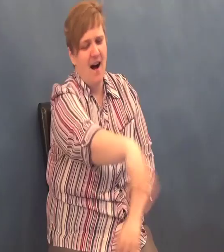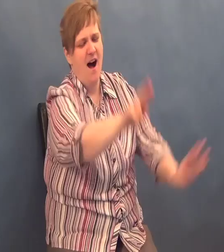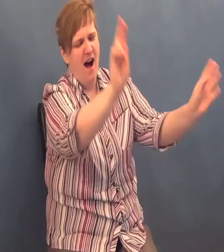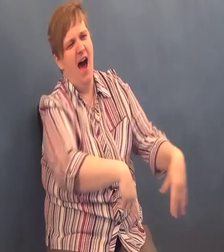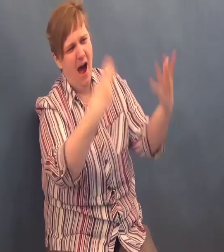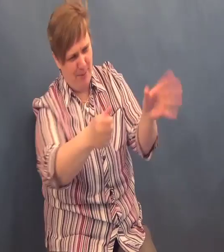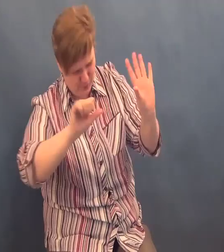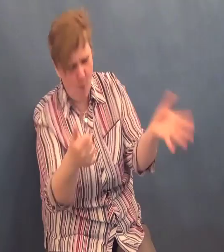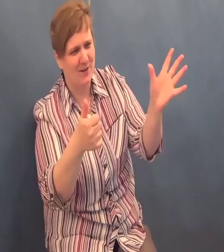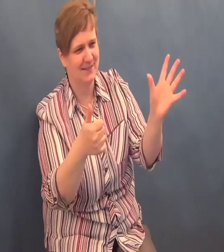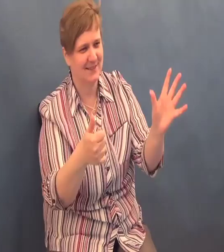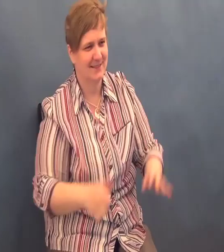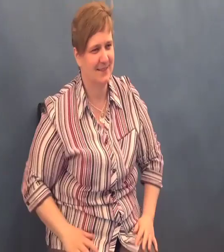Dobra, przechodzimy do szóstego.